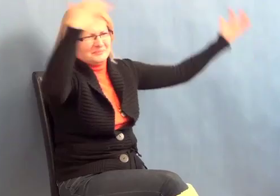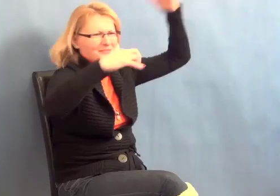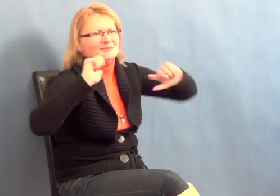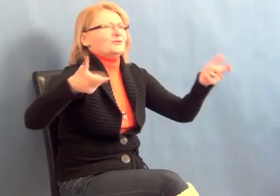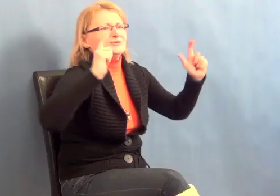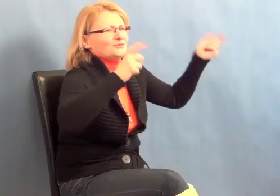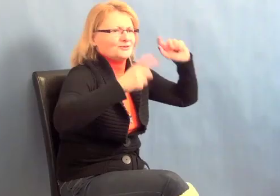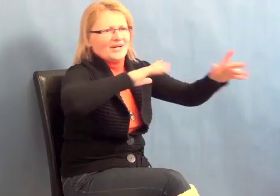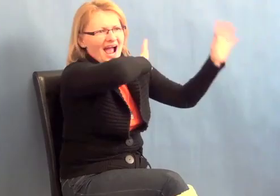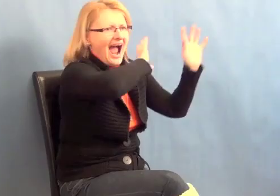"Co, co, co się stało?"